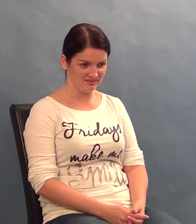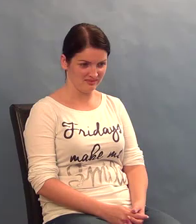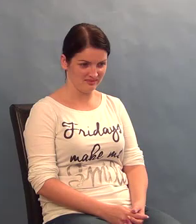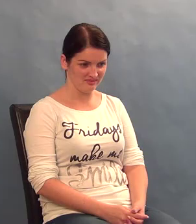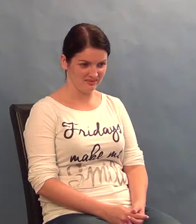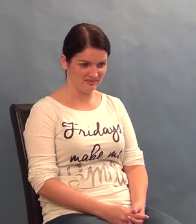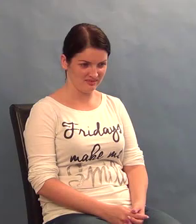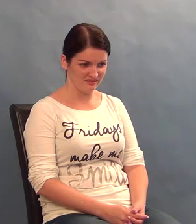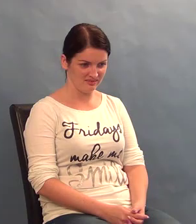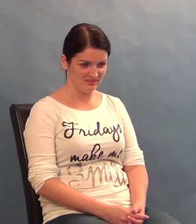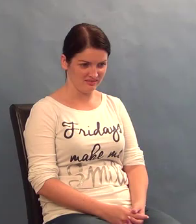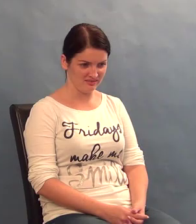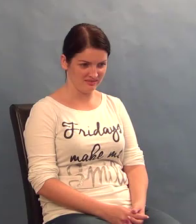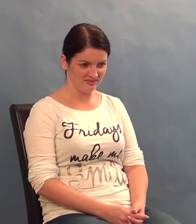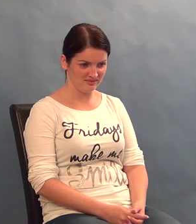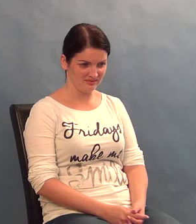Dwudziestego szóstego?